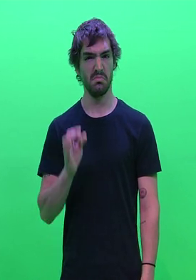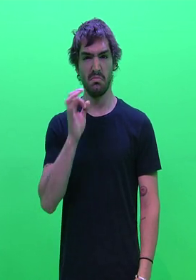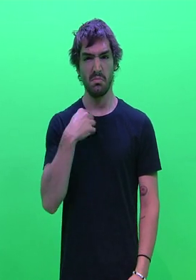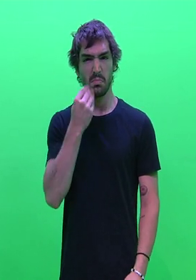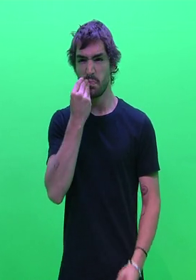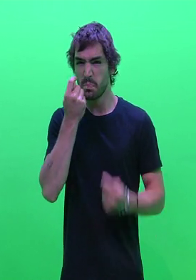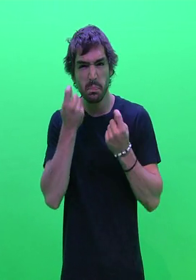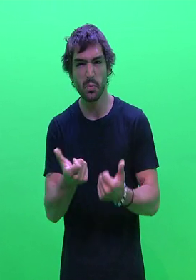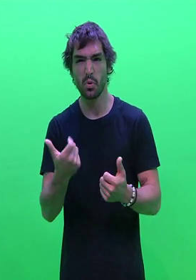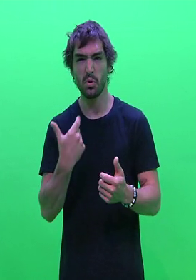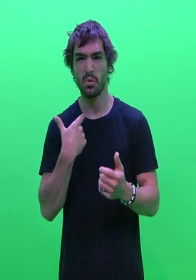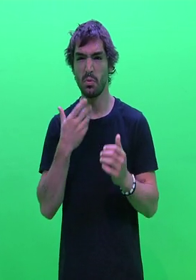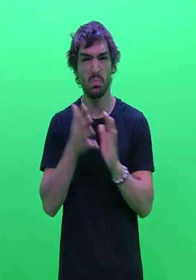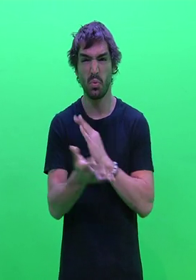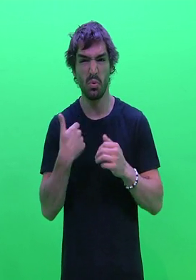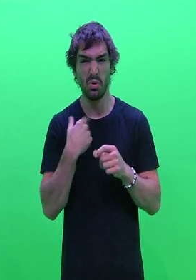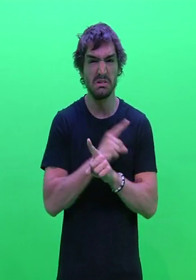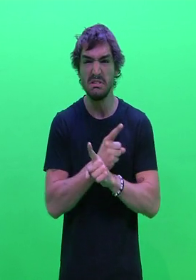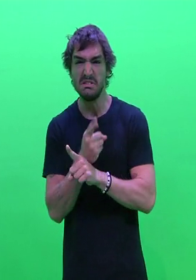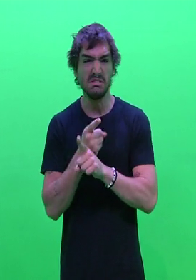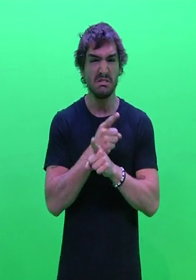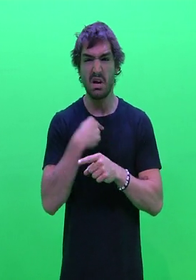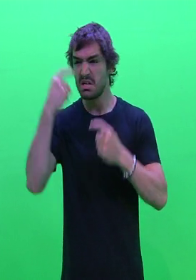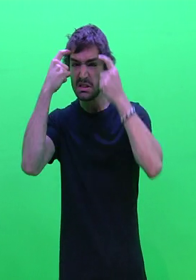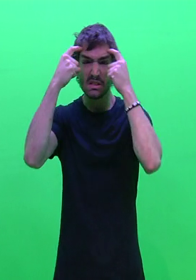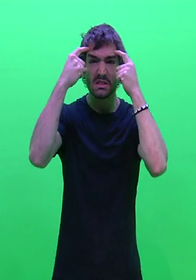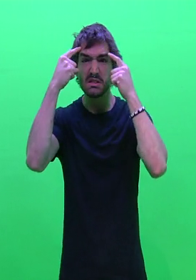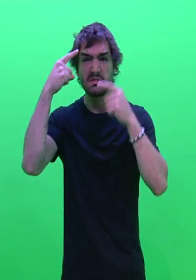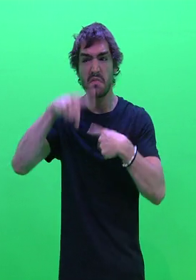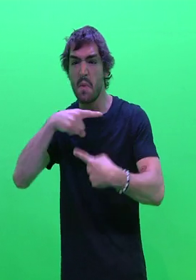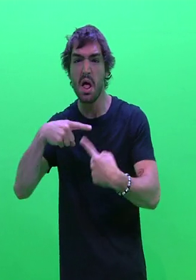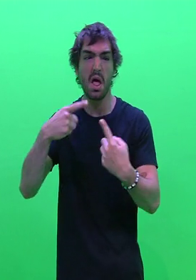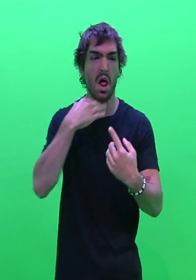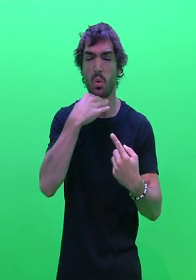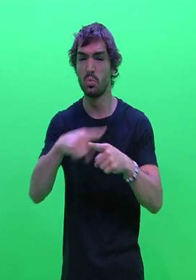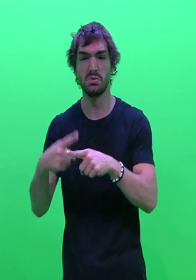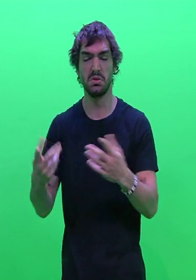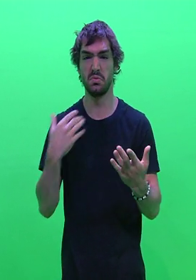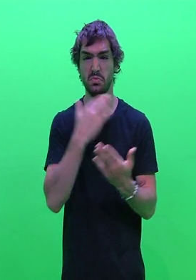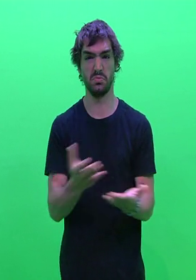Sí, menjo molt poc perquè estic nerviós, i estic tot el dia pensant en la família i altres coses.